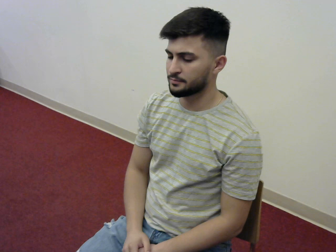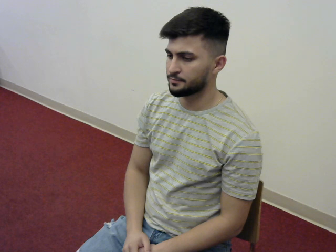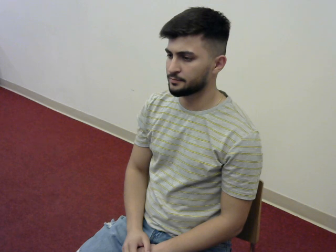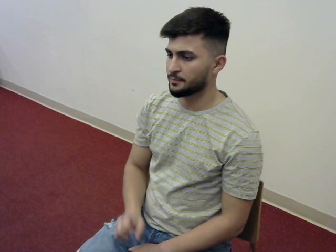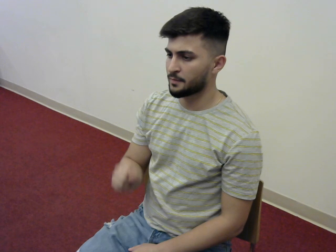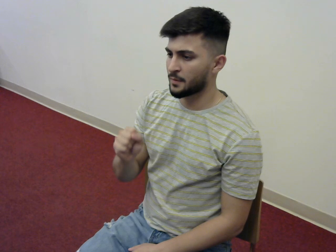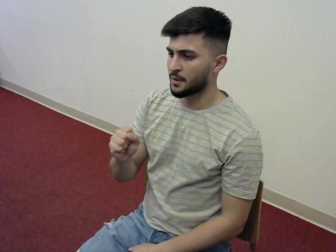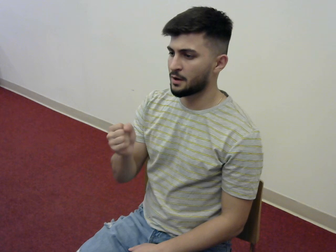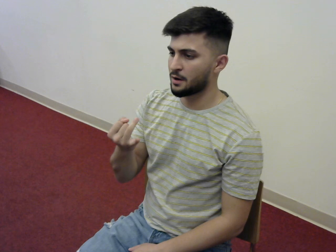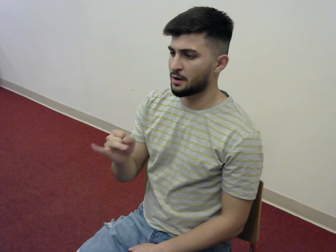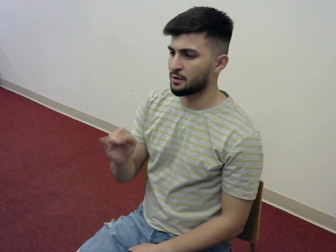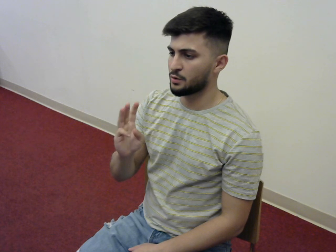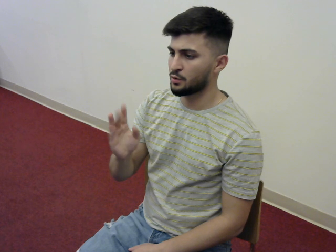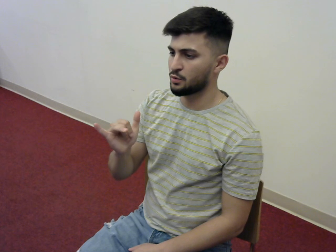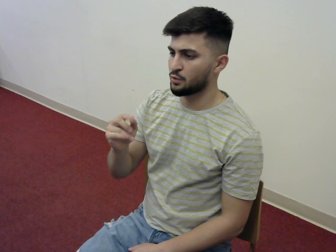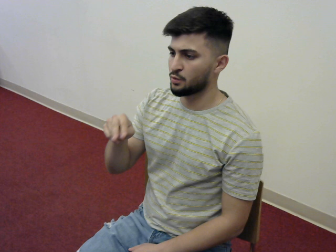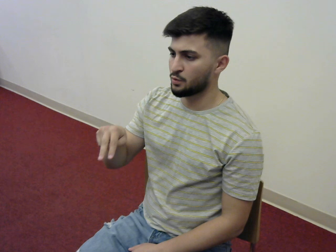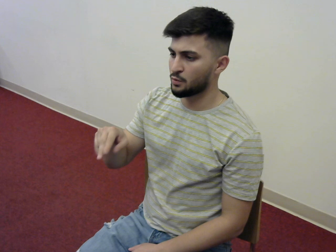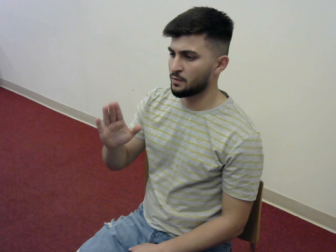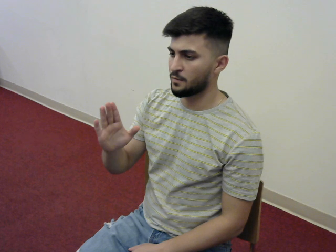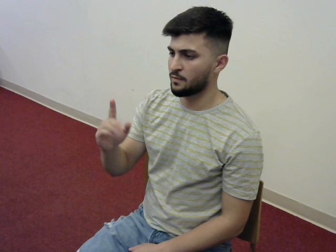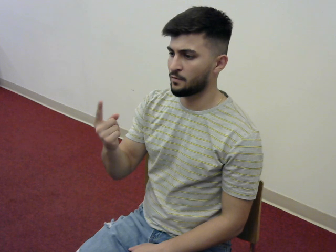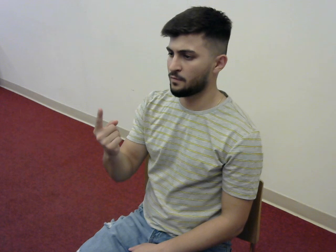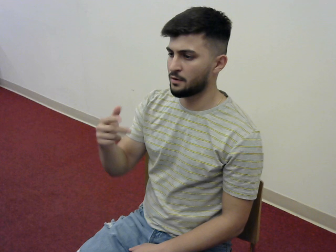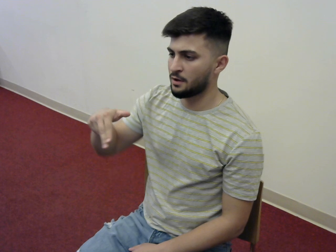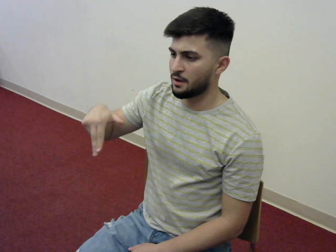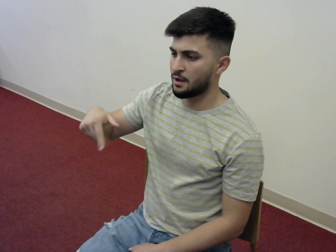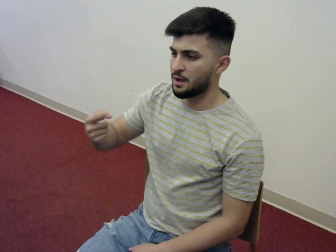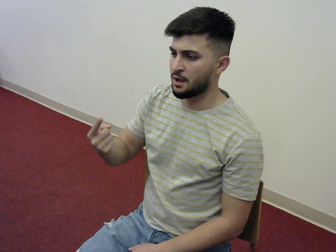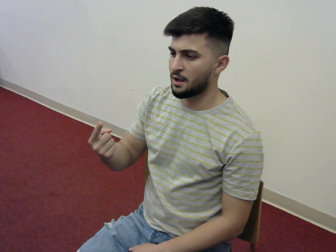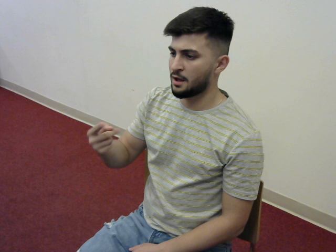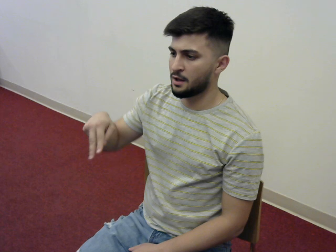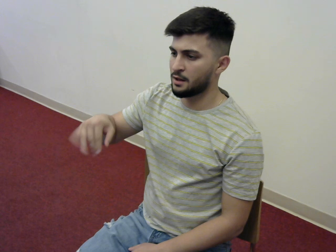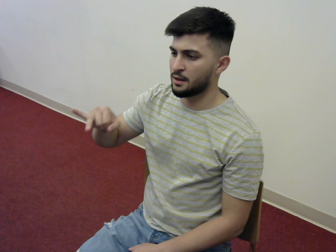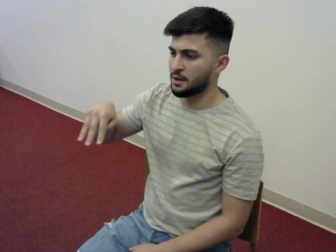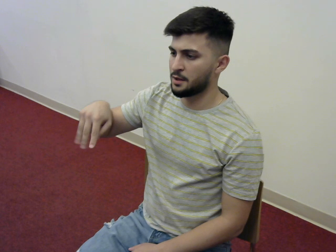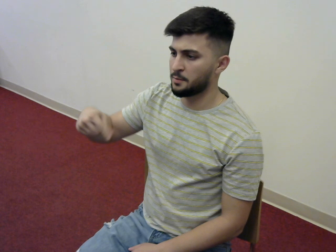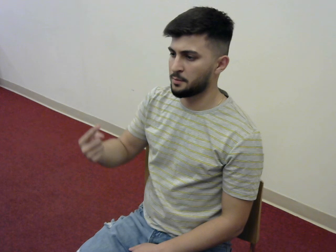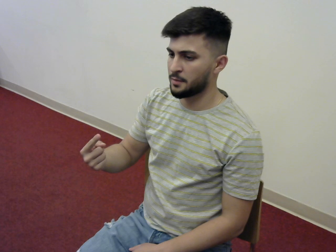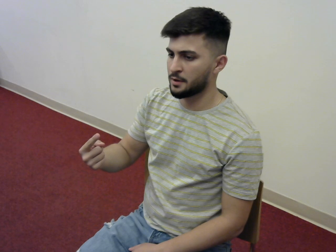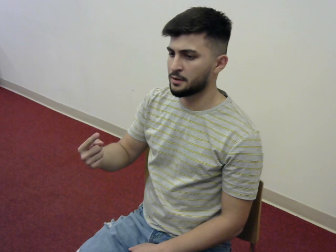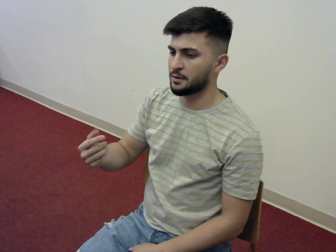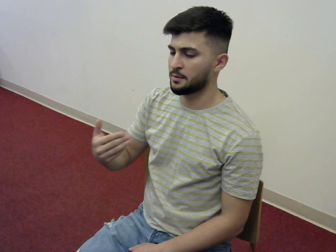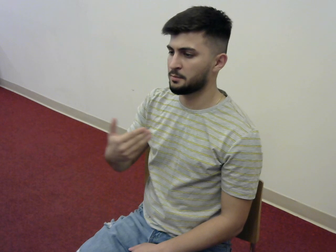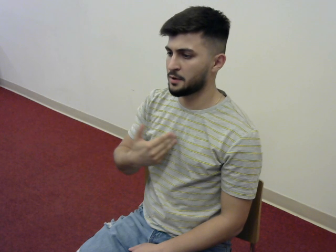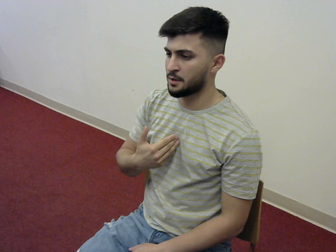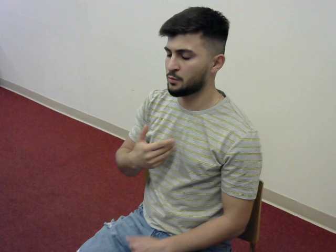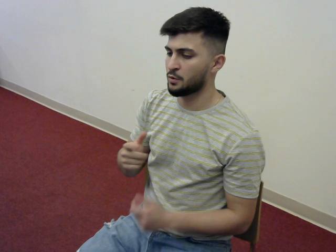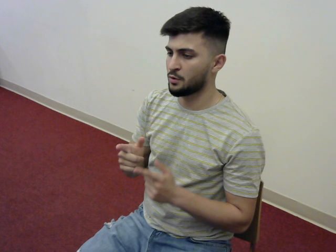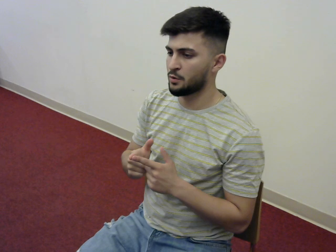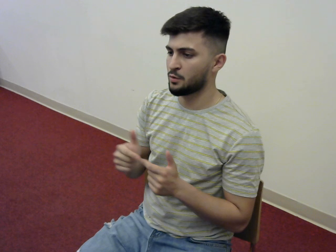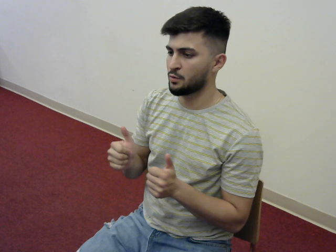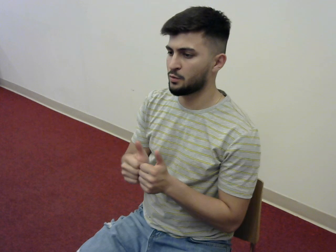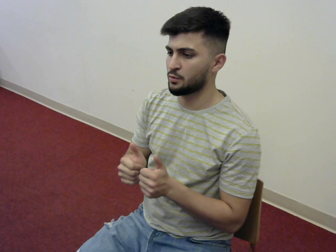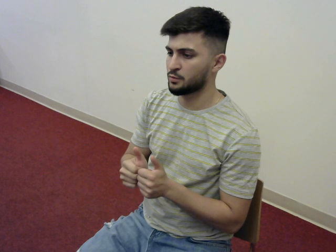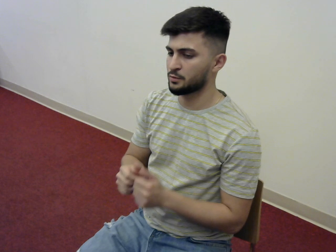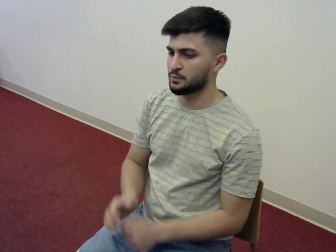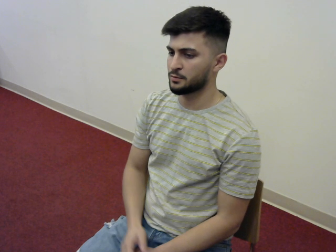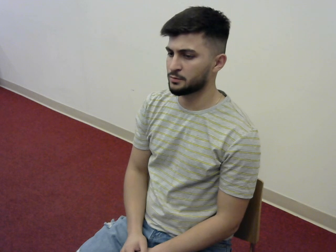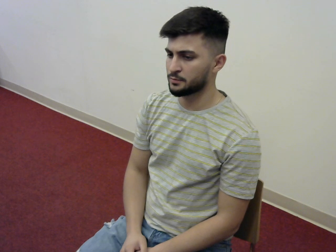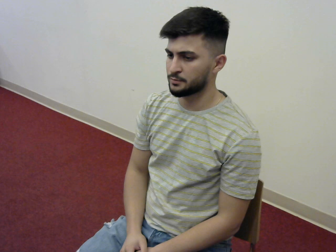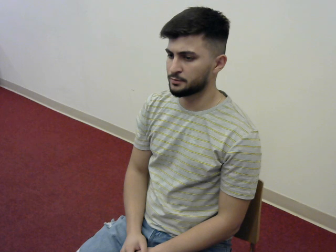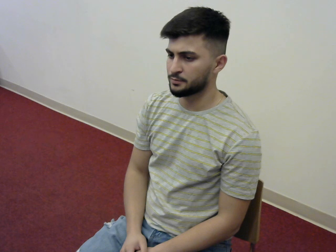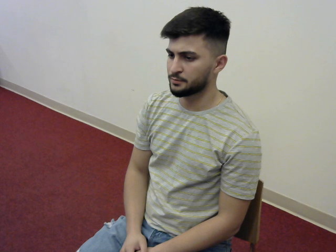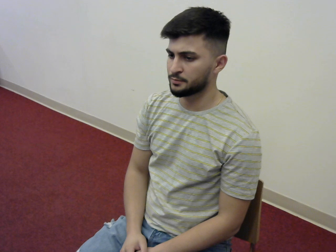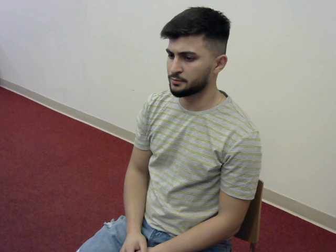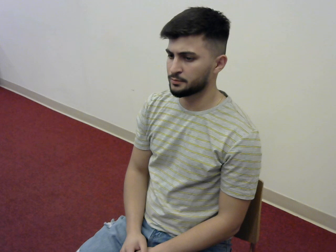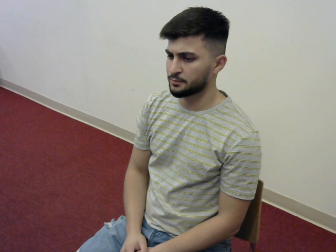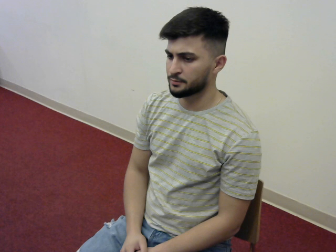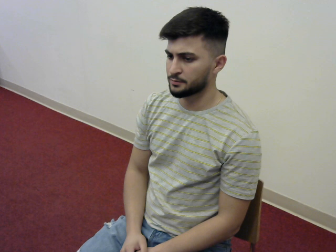Aygül və Həlimə mənim qonşularımdır